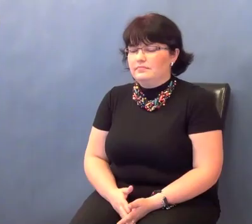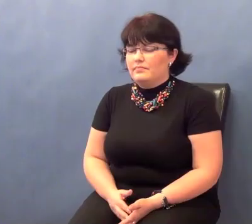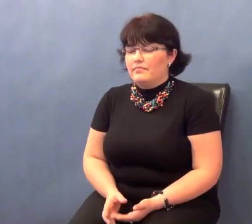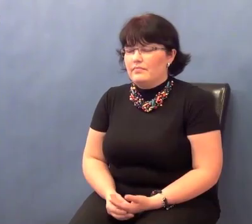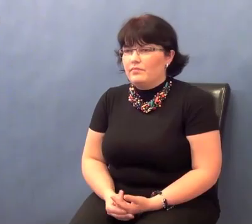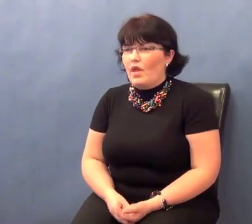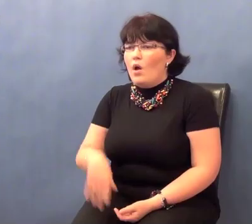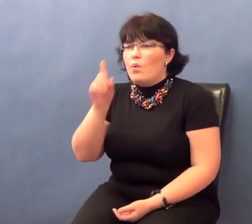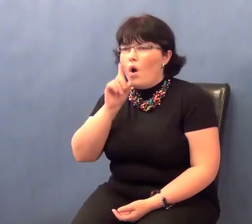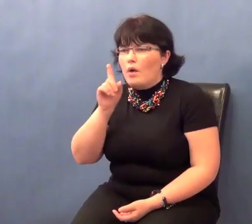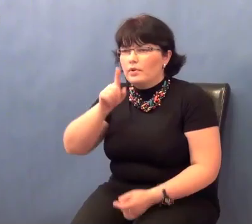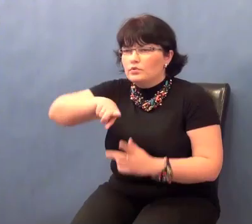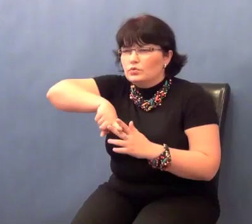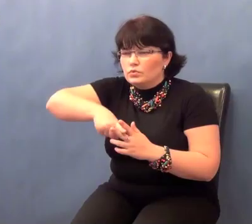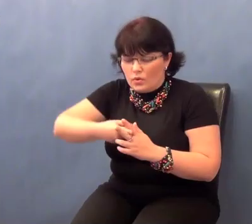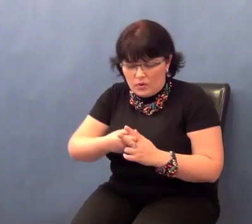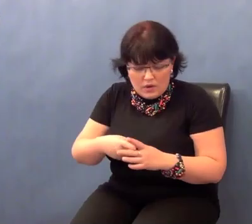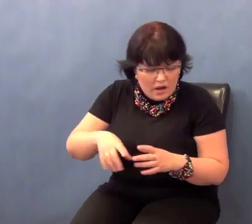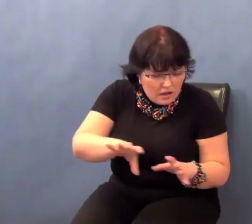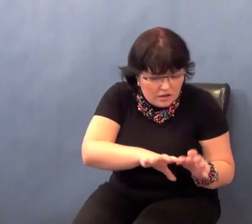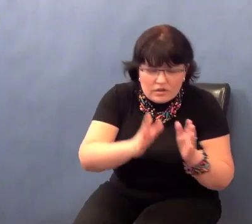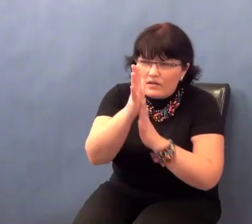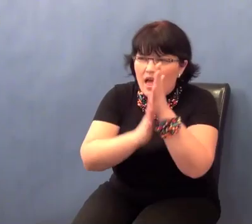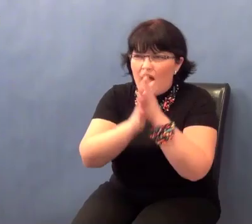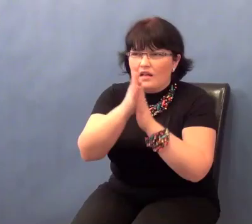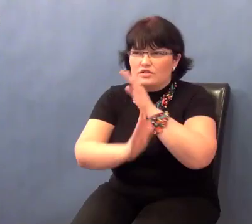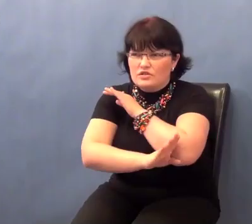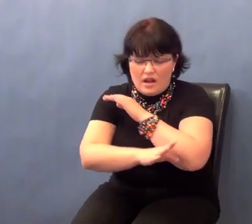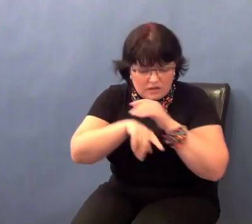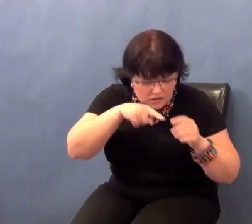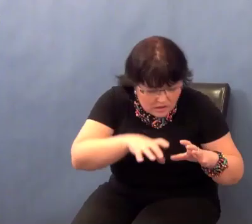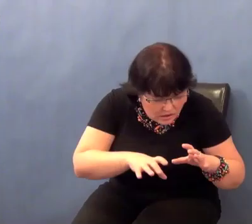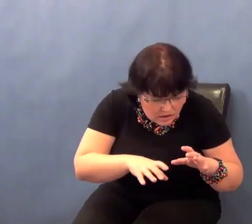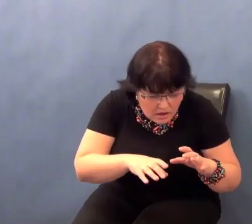Chłopiec zaczął szukać kryjówki w lesie.